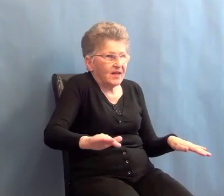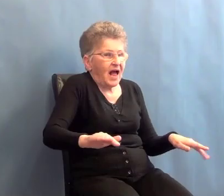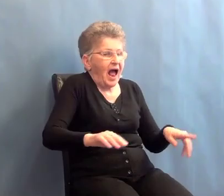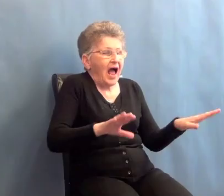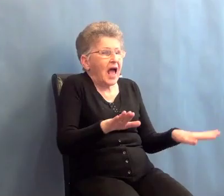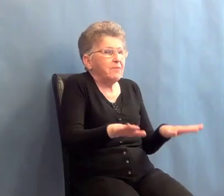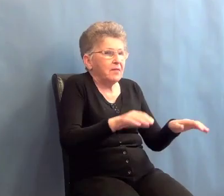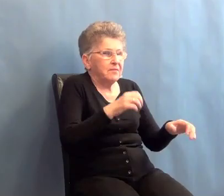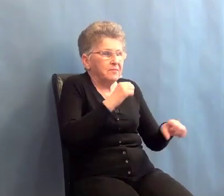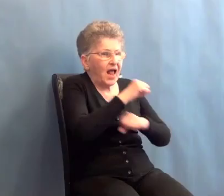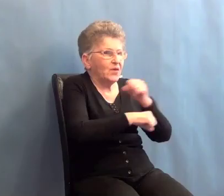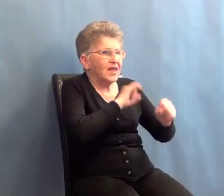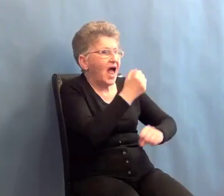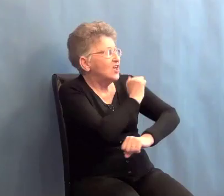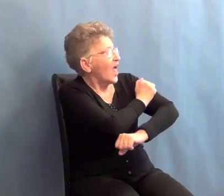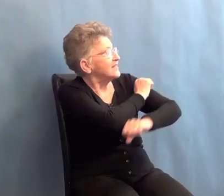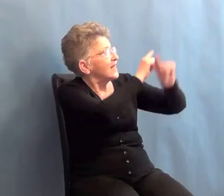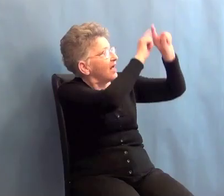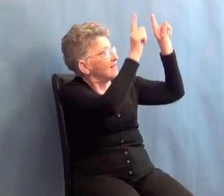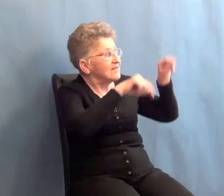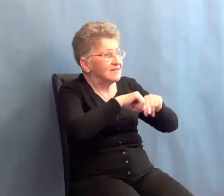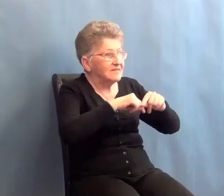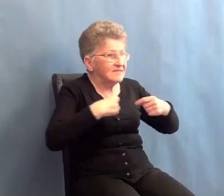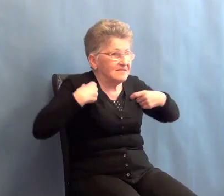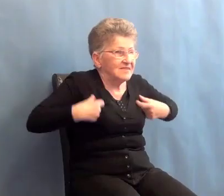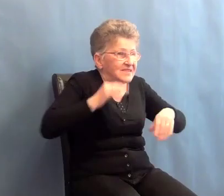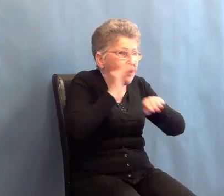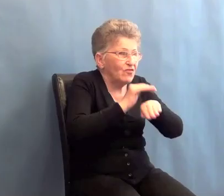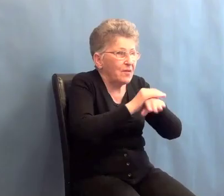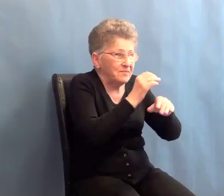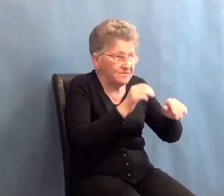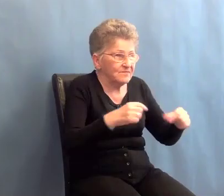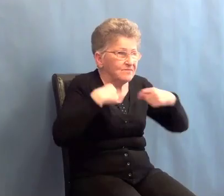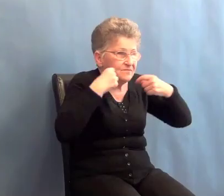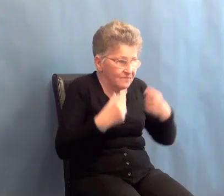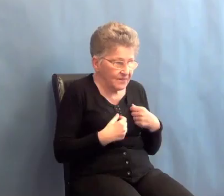Charlie Chaplin pracuje jako monter szyb na zamówienie. Ma plecak, a w nim szyby.